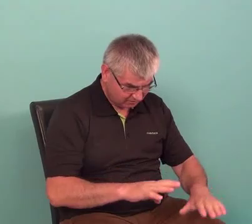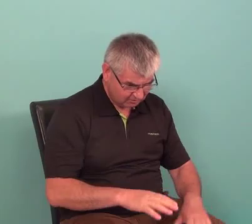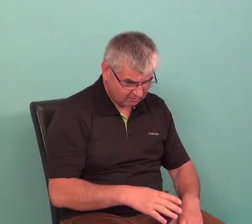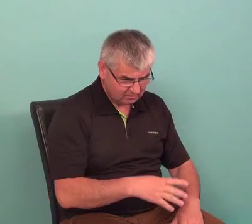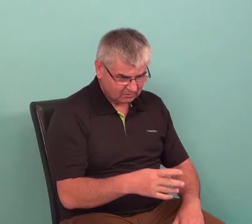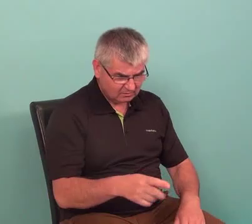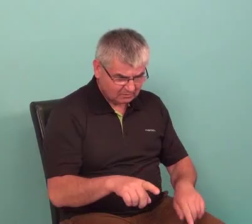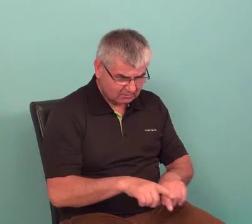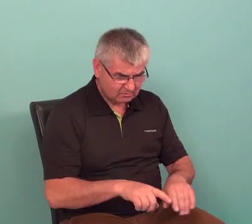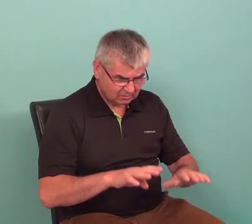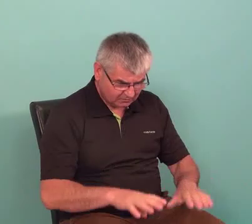Następnie też dziewiąta.